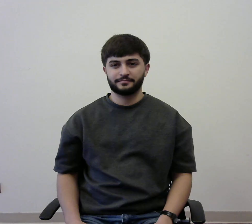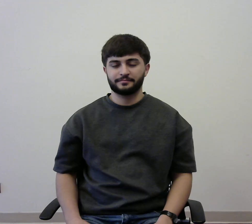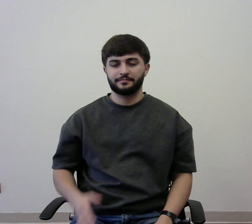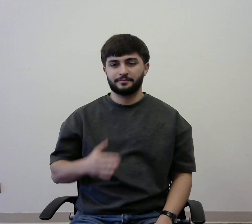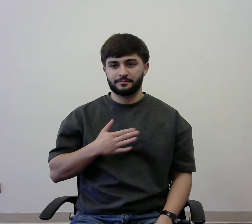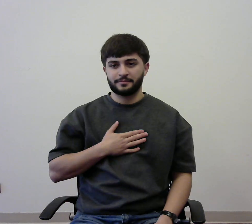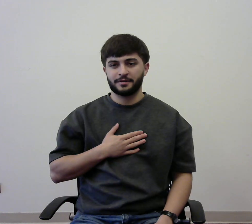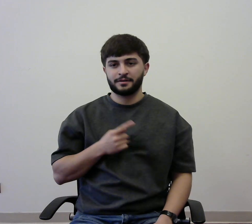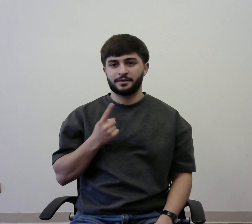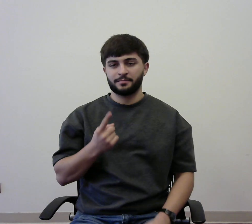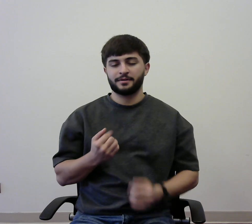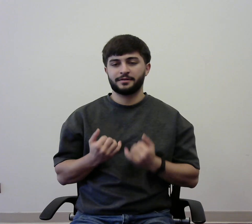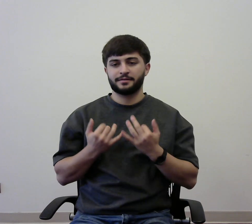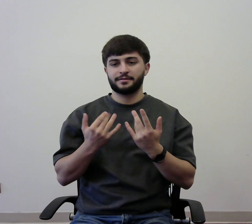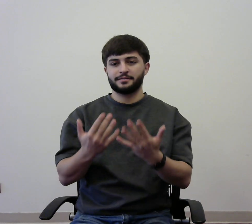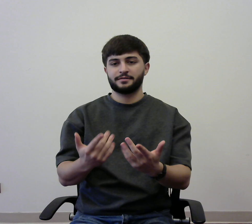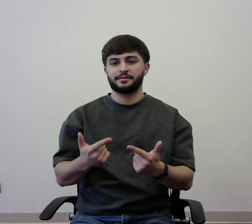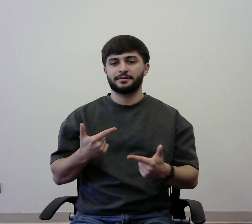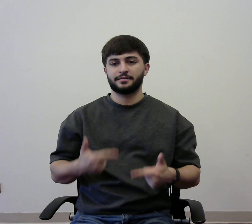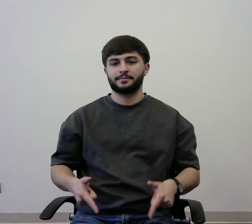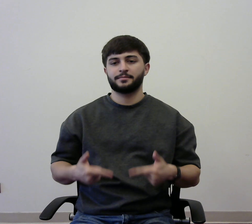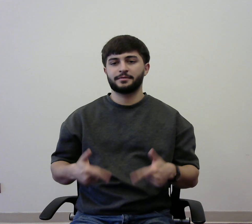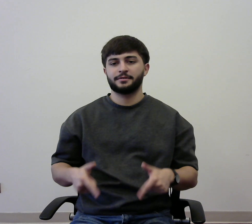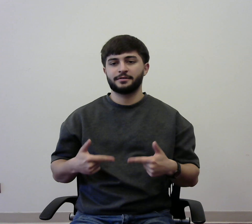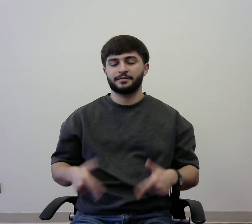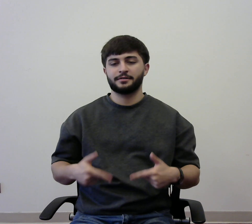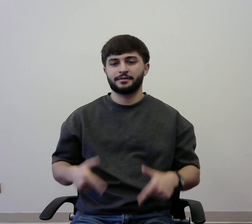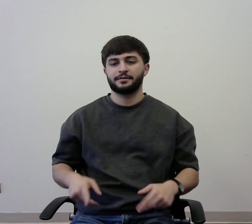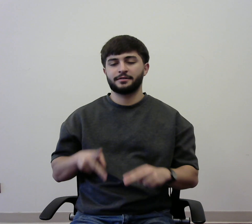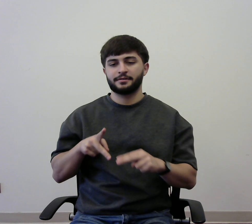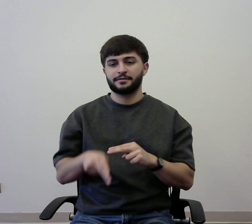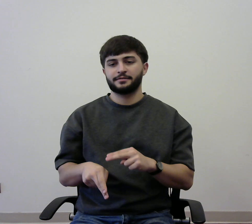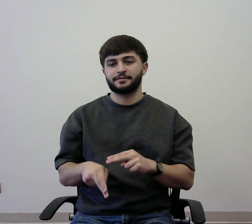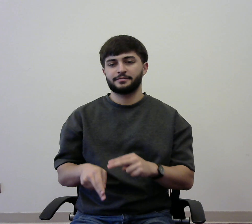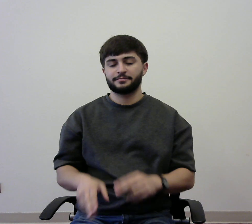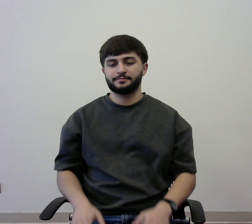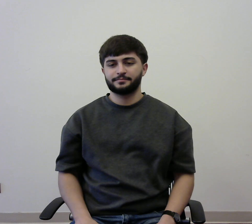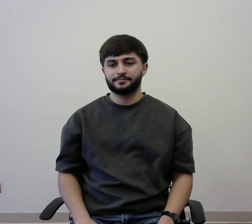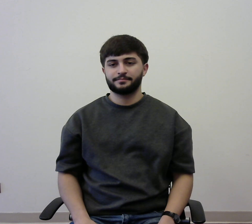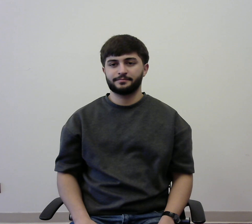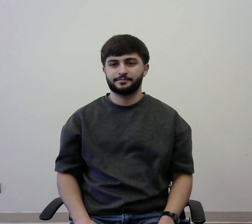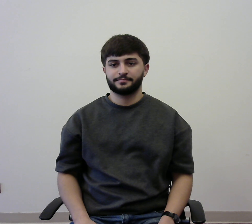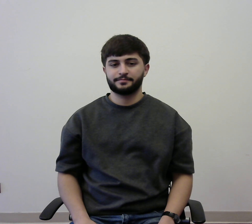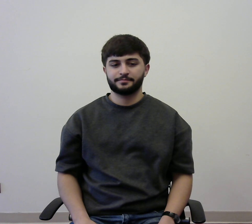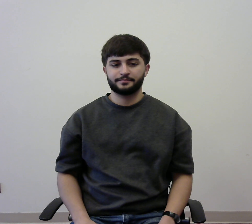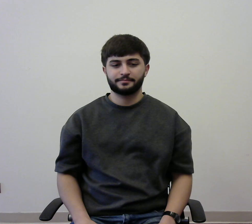Mən bir neçə imtahandan kəsildim